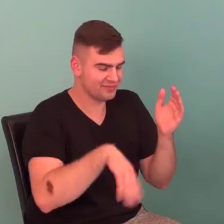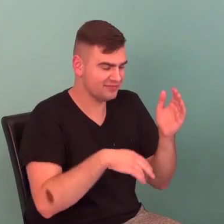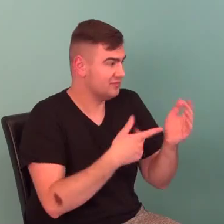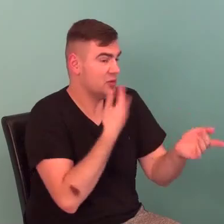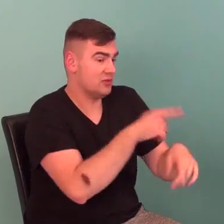Mówi, że długo.